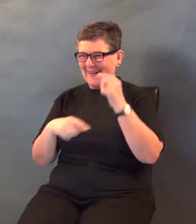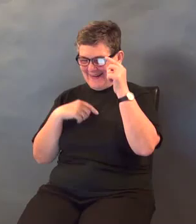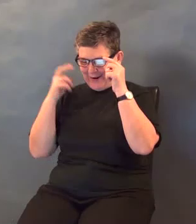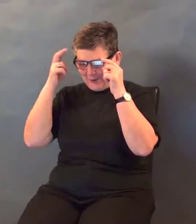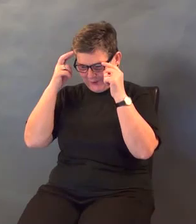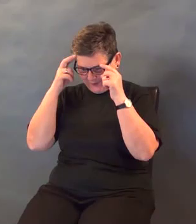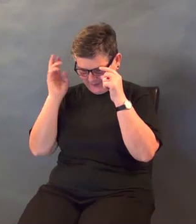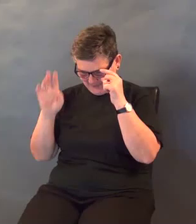Rozumiem.